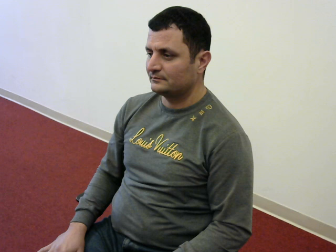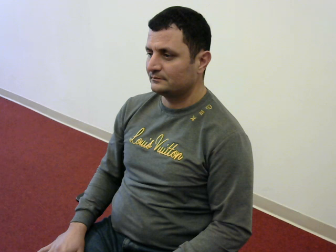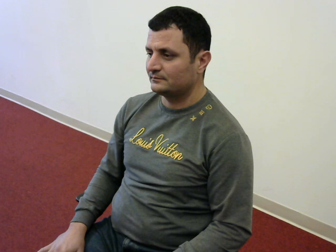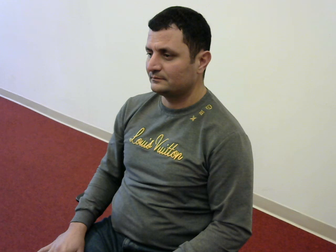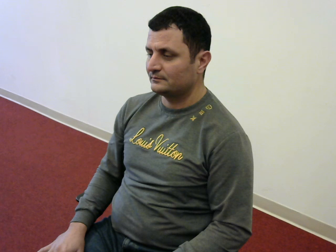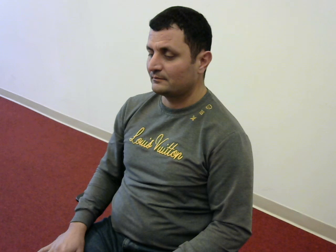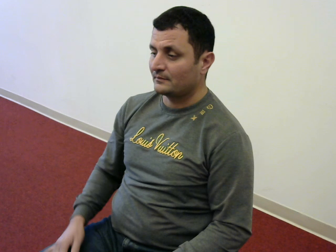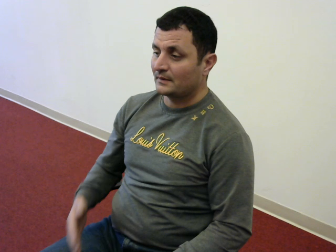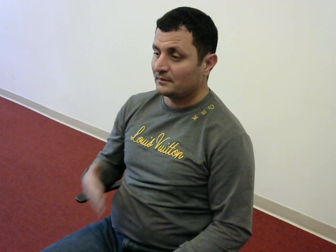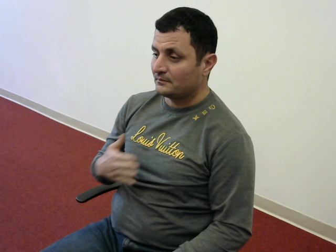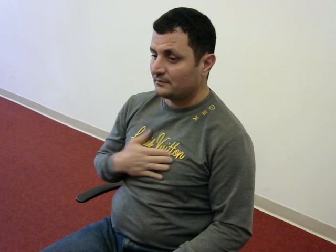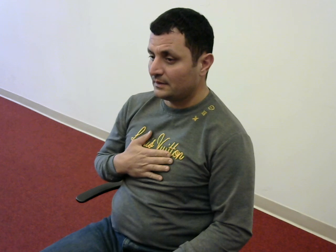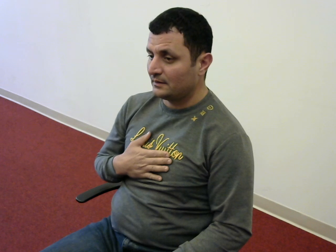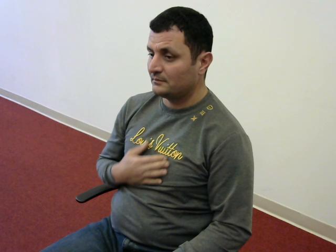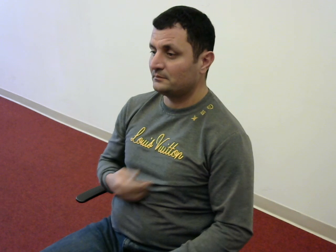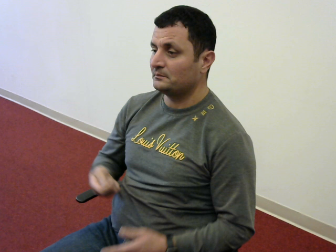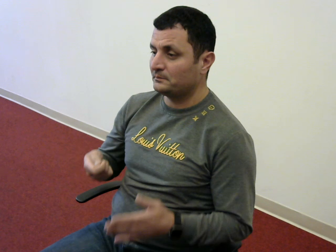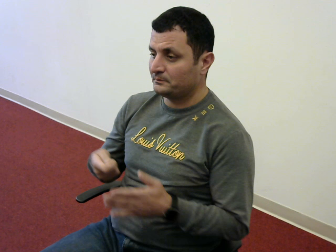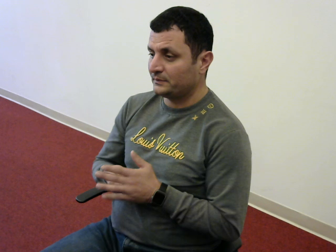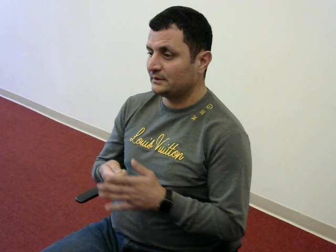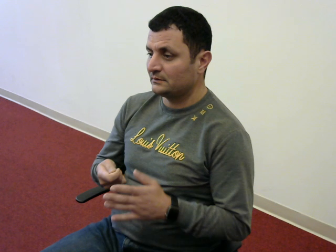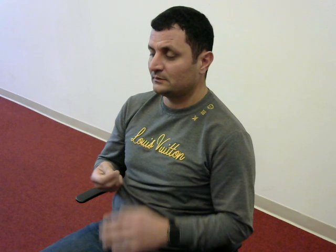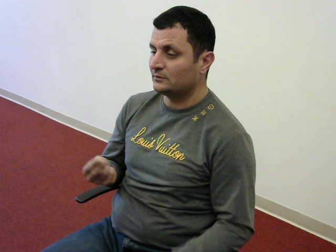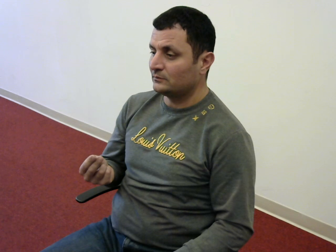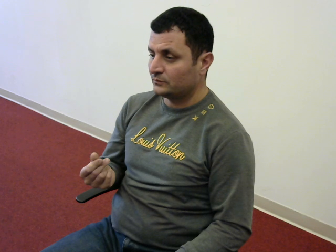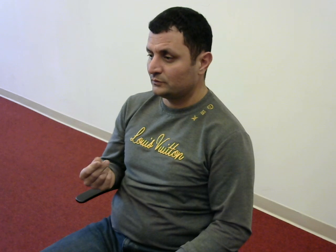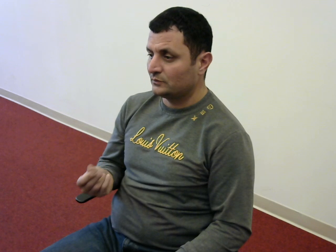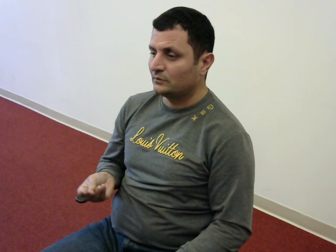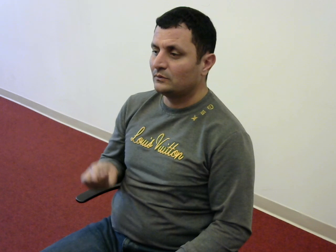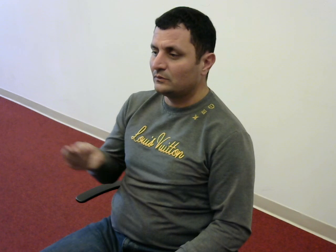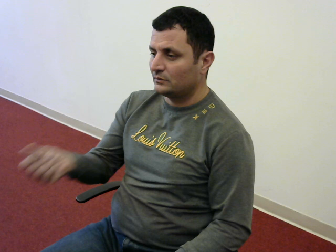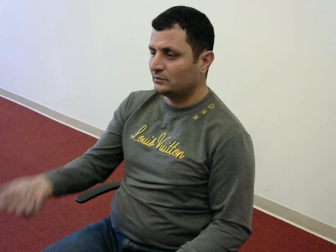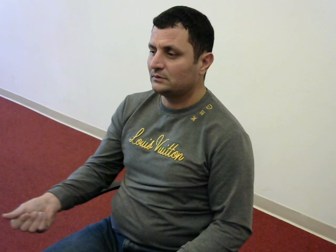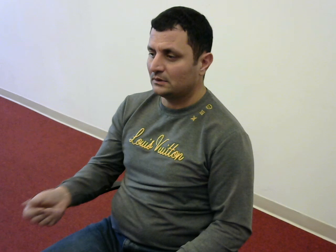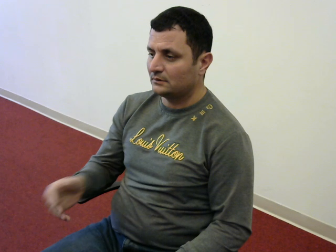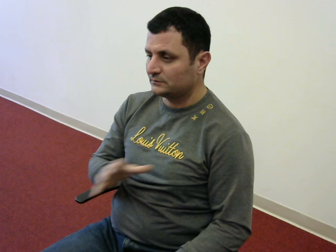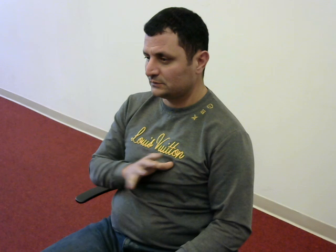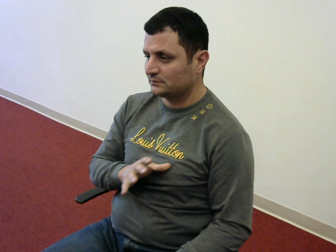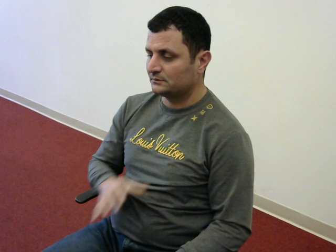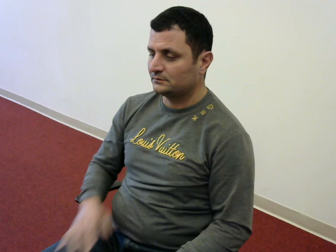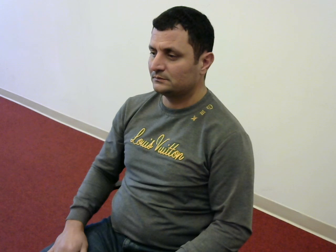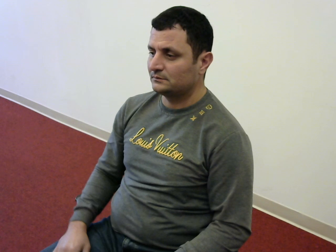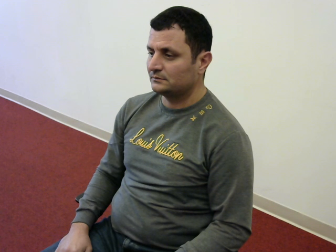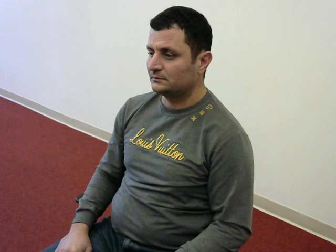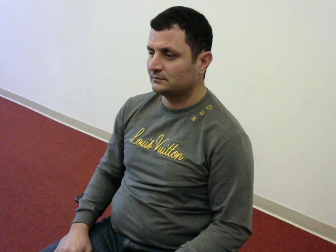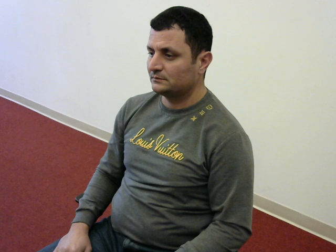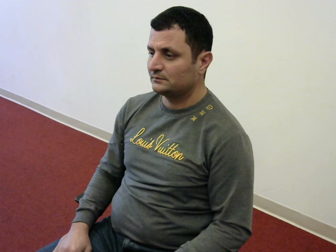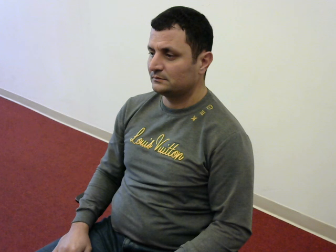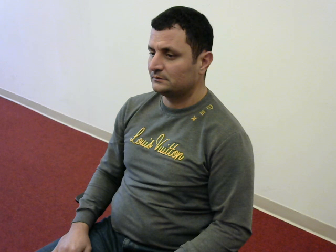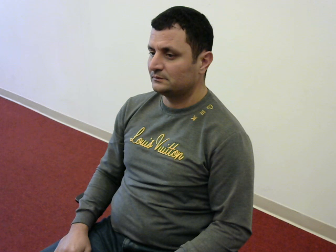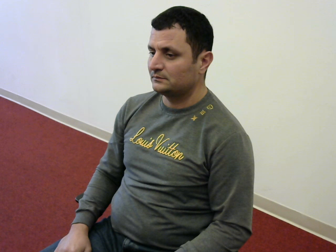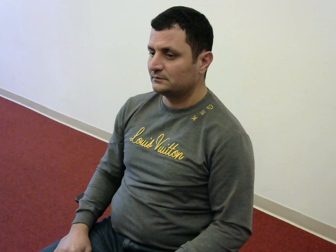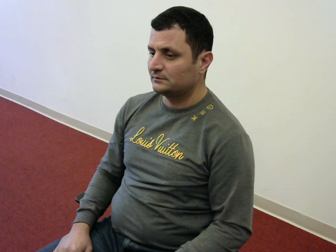Mən biletlərin pulunu ödəmişəm